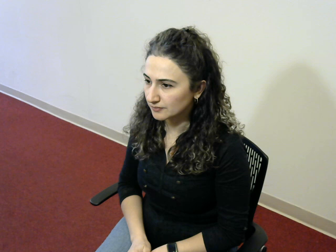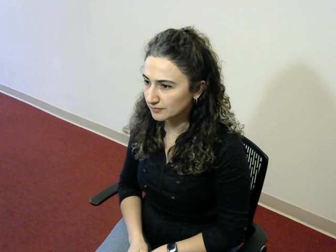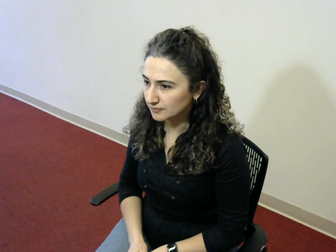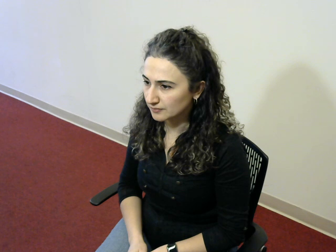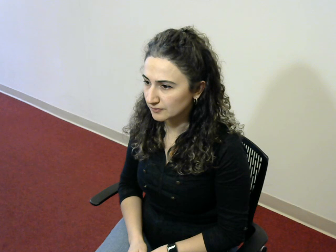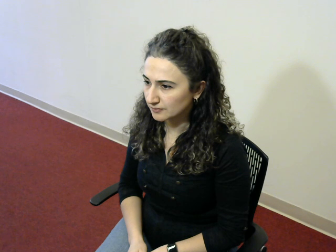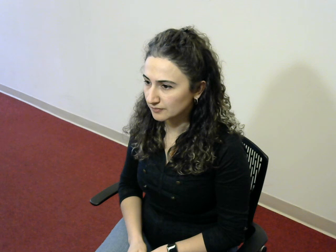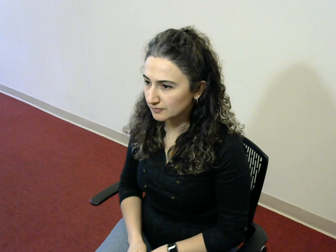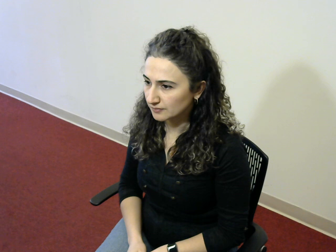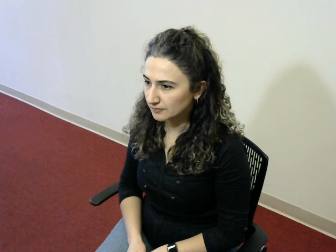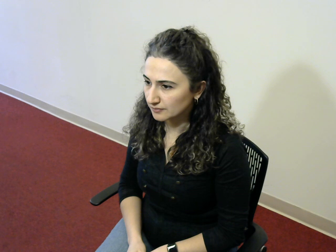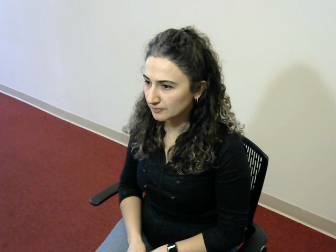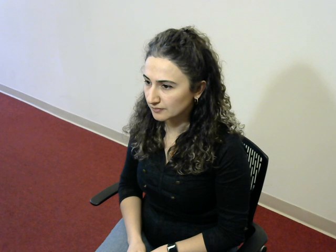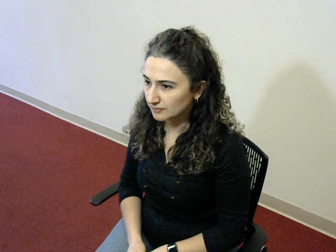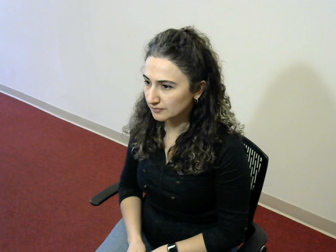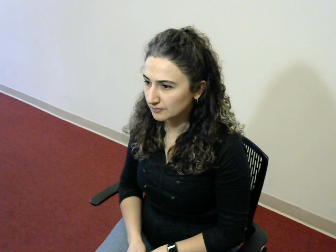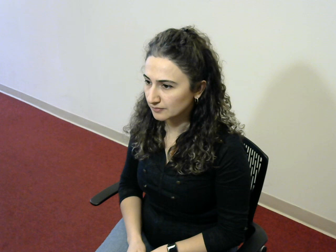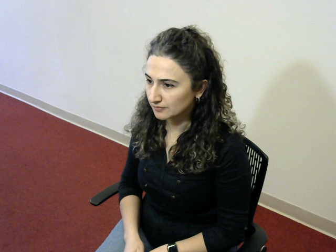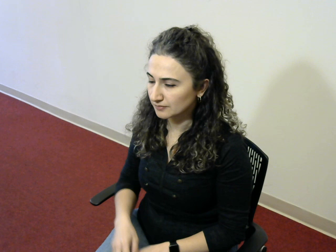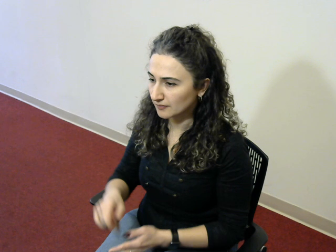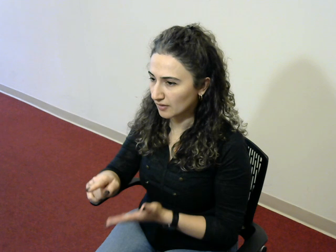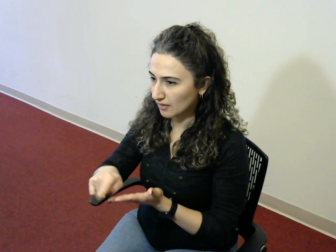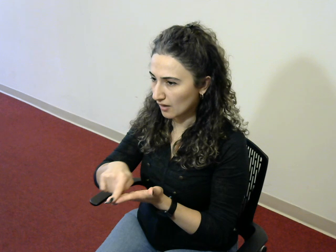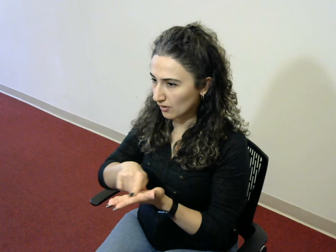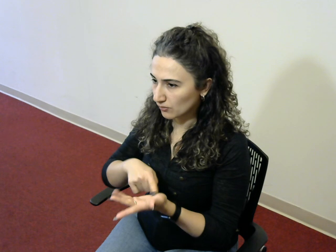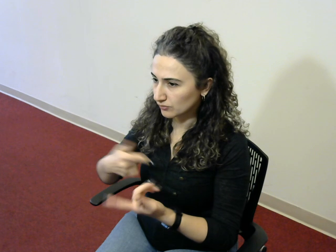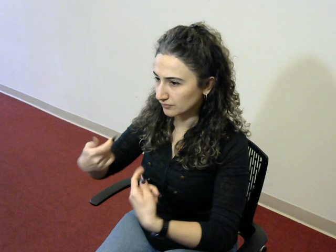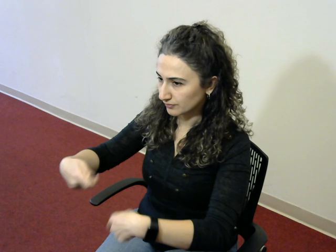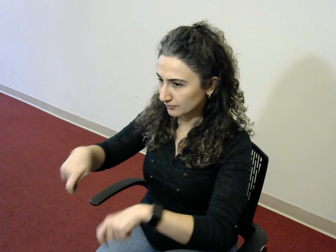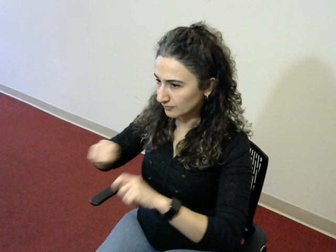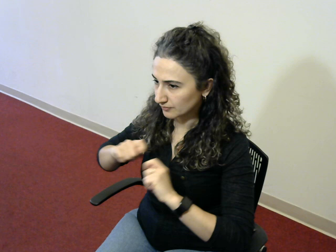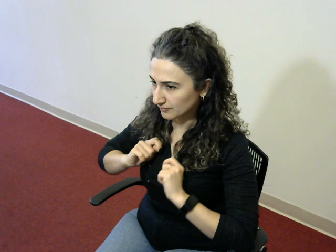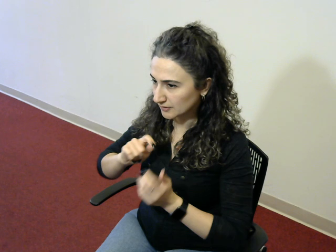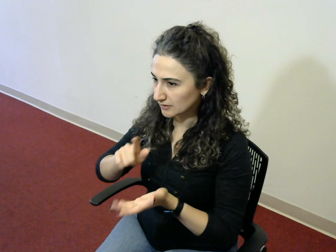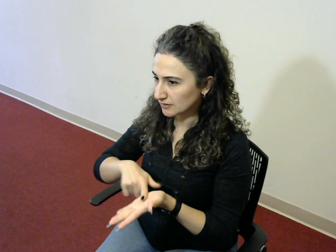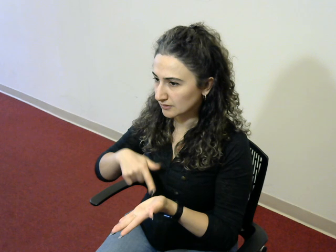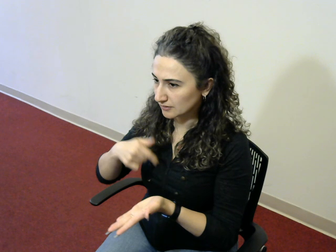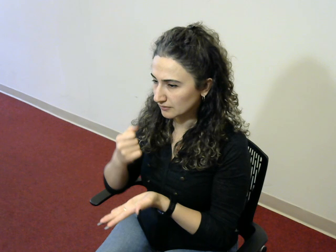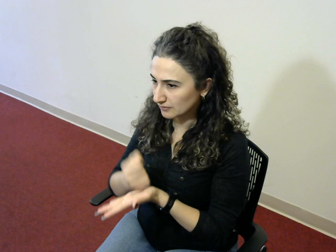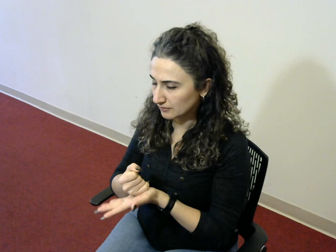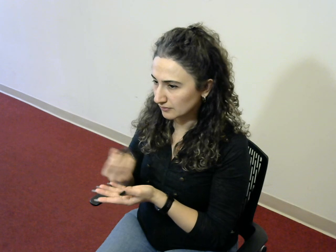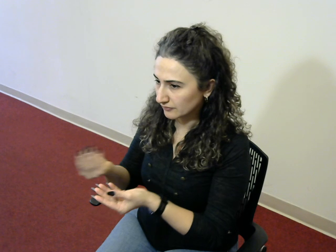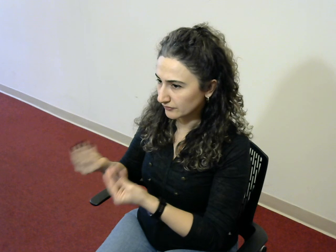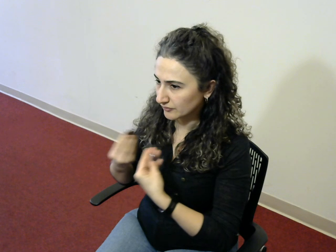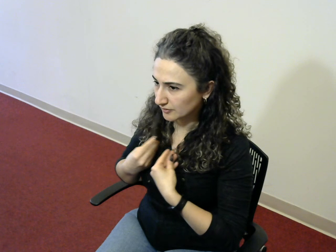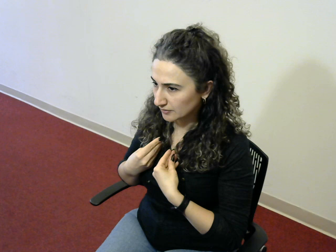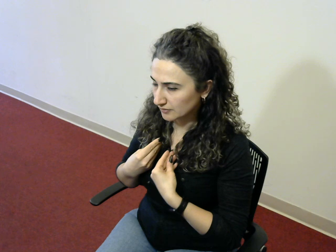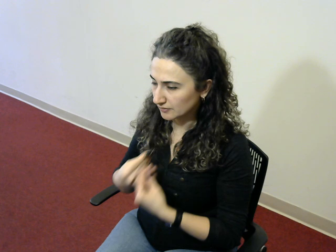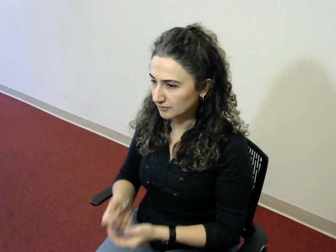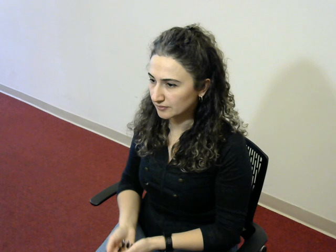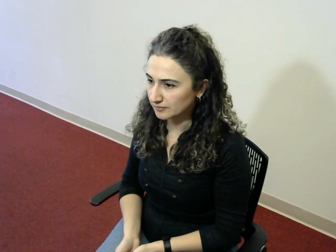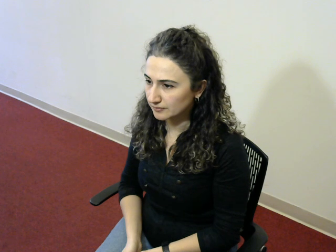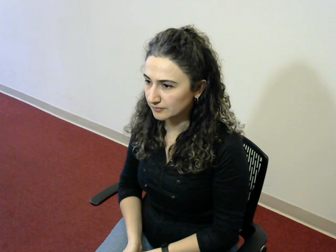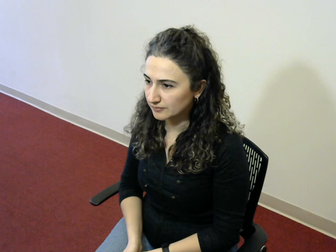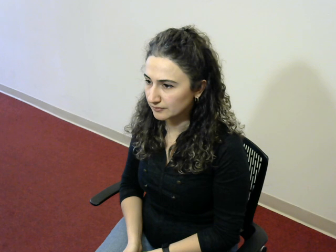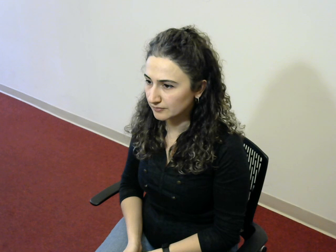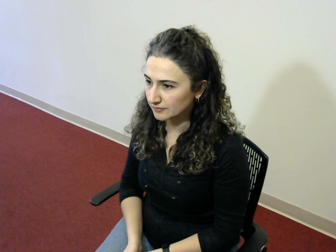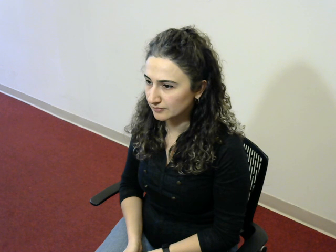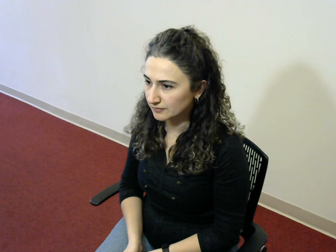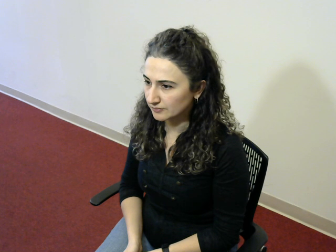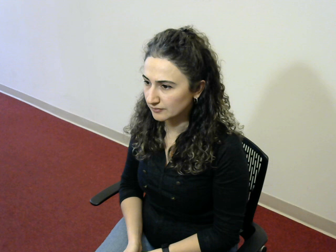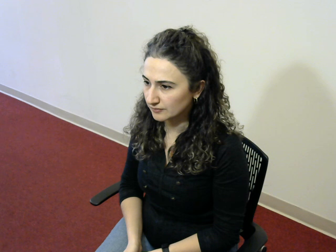Etibarnamə notariusda verilir